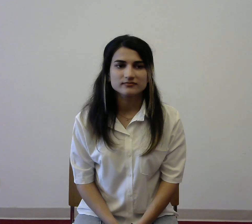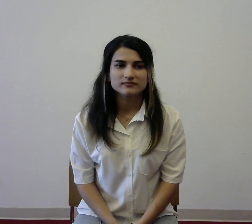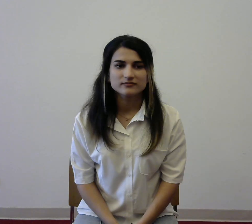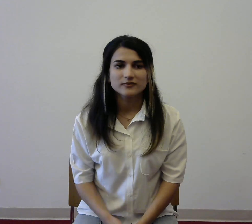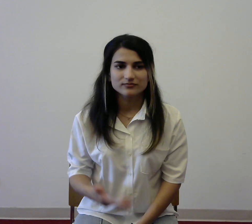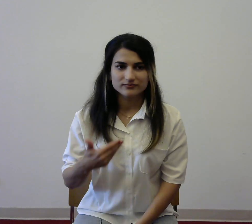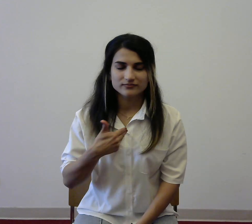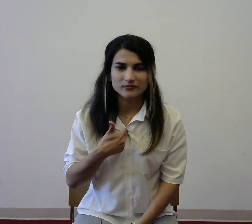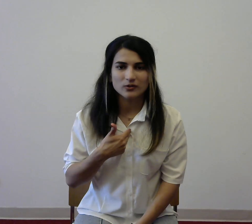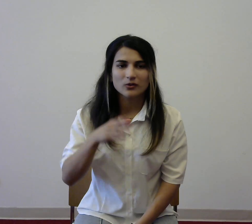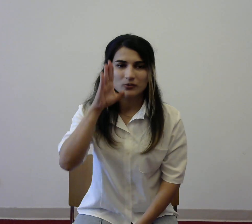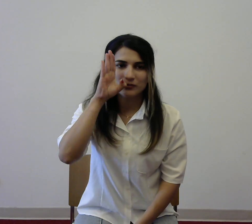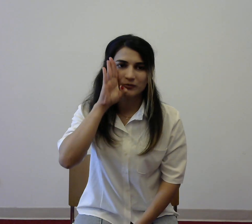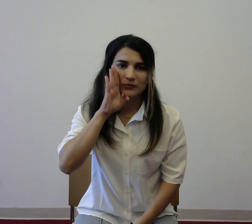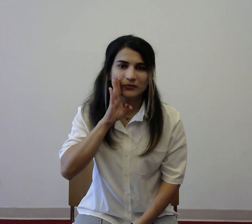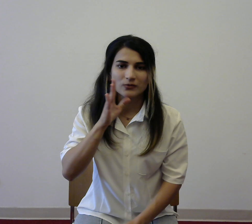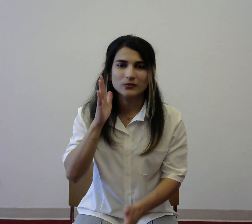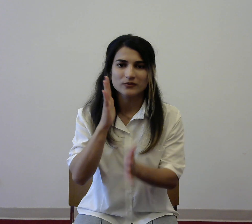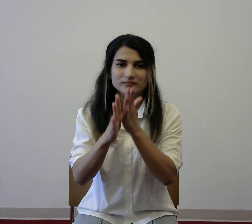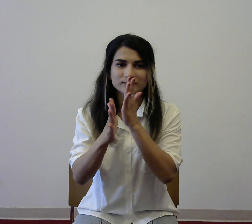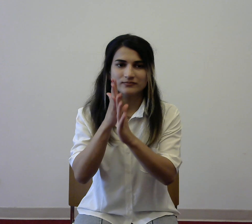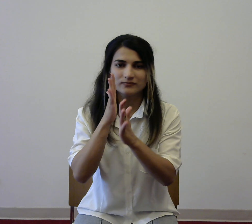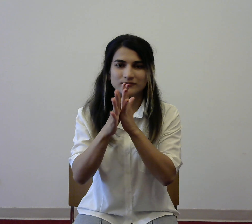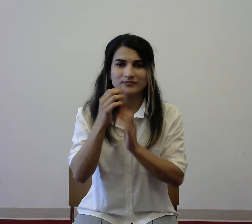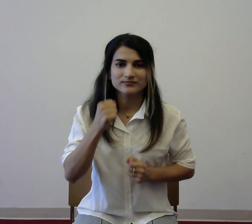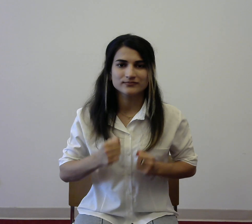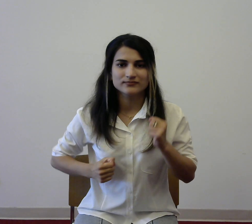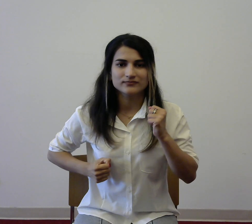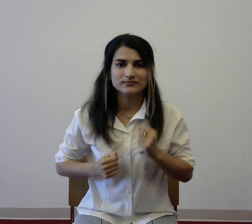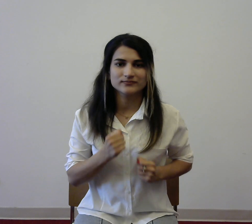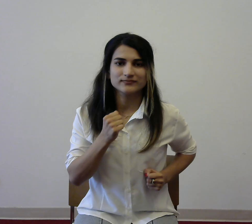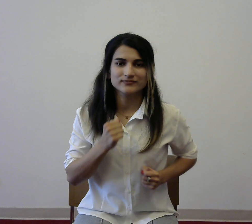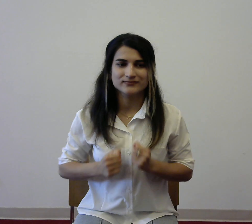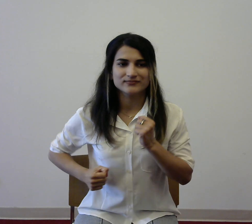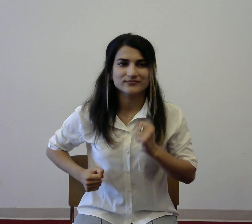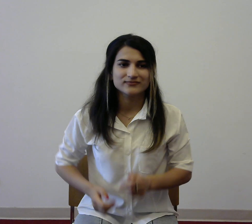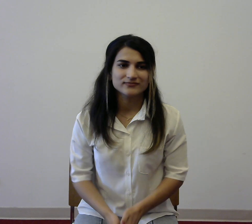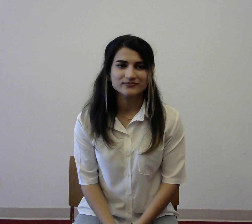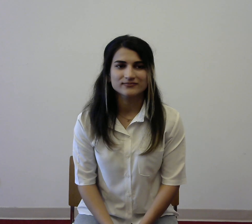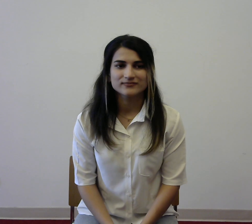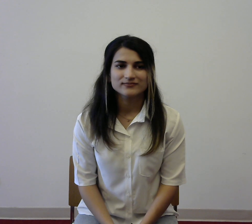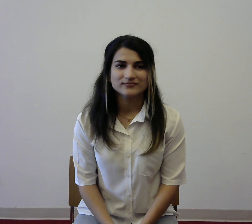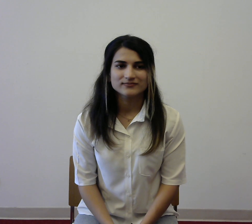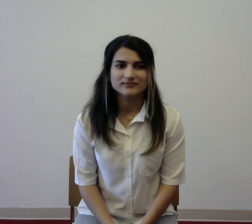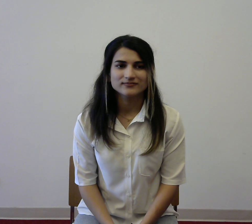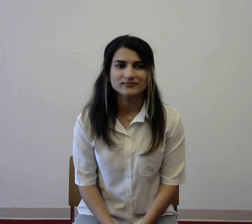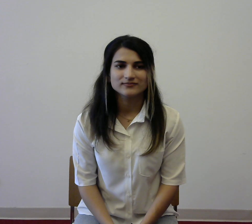Mən səhərlər bulvarda qaçıram